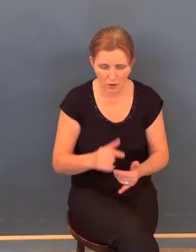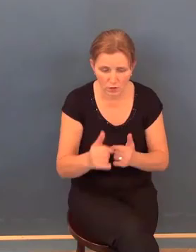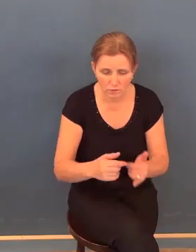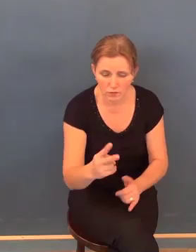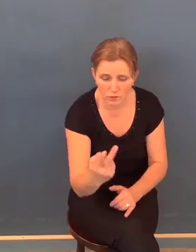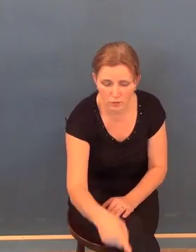Rower jest drugi.